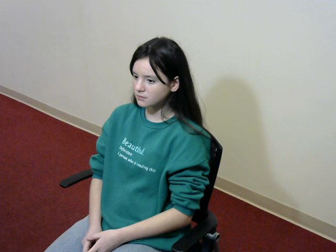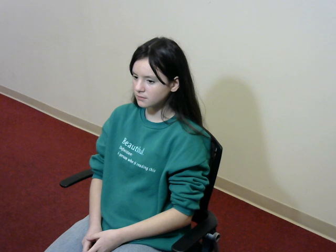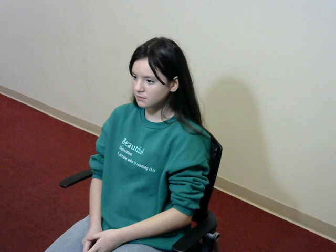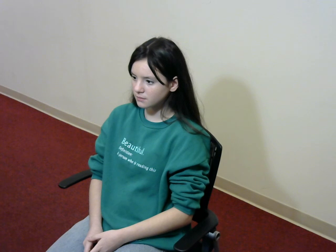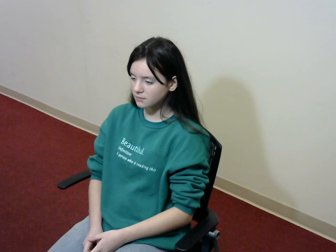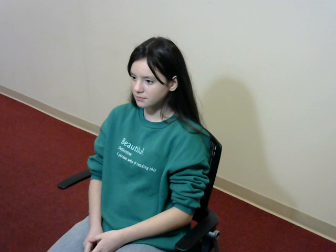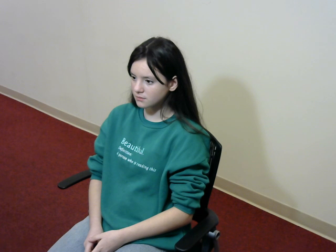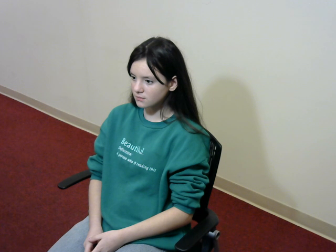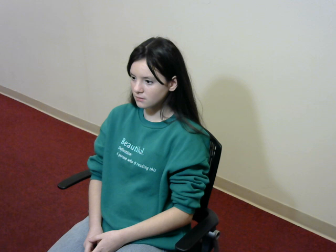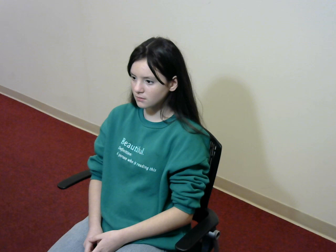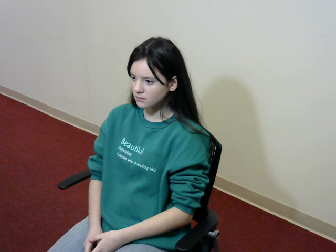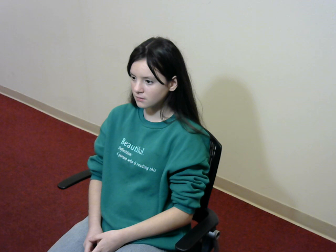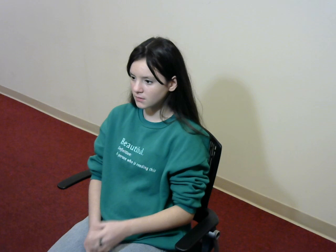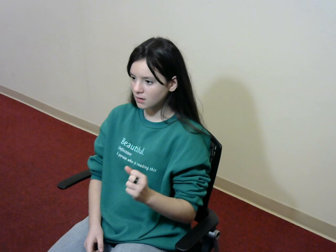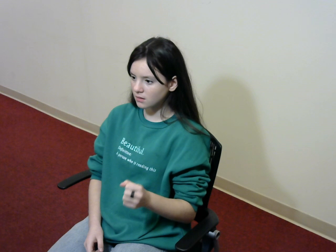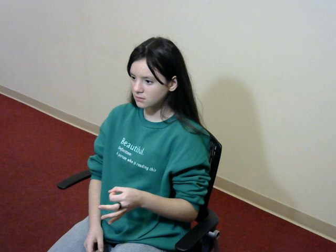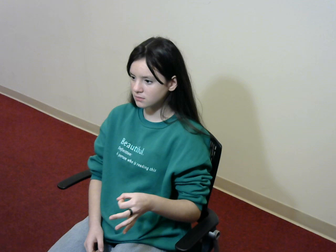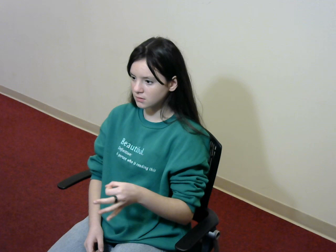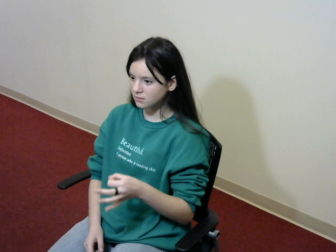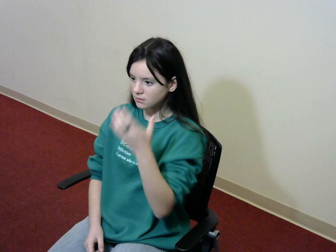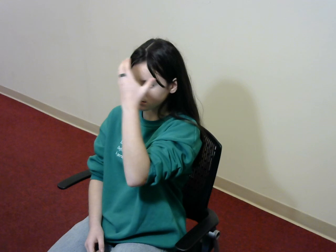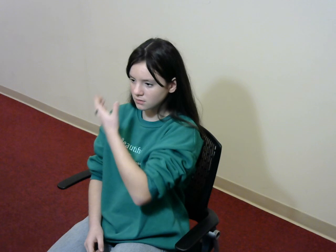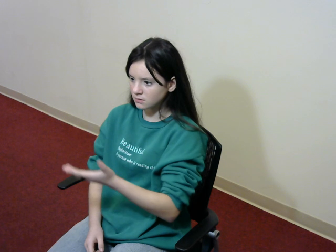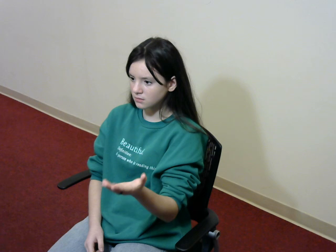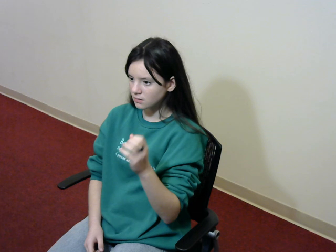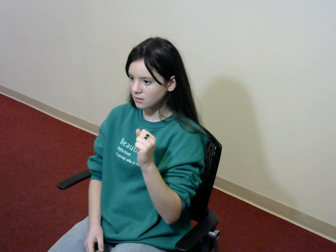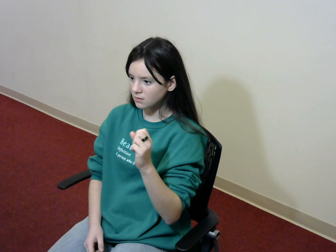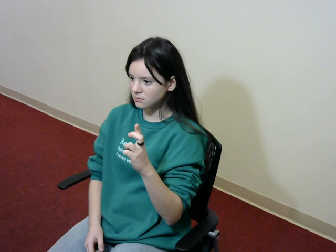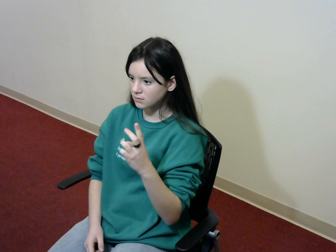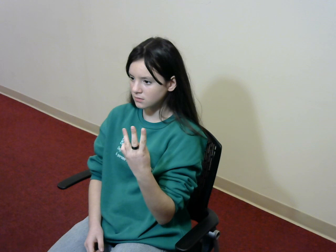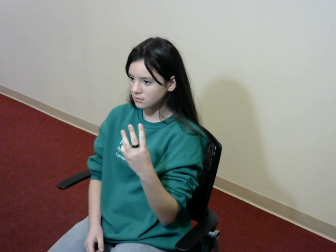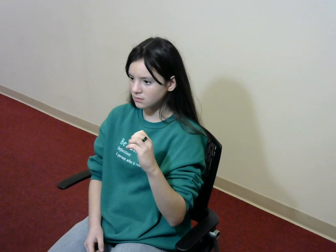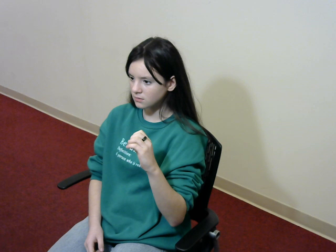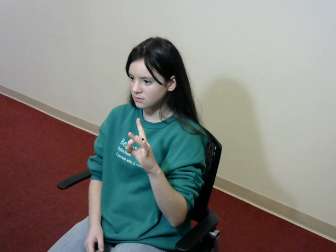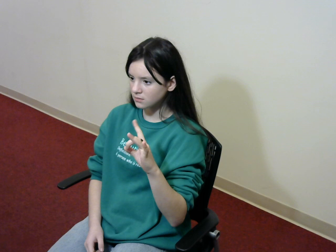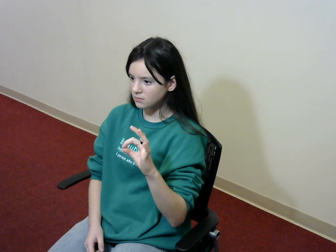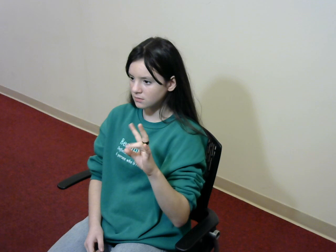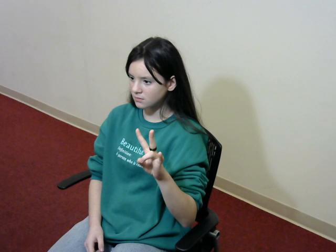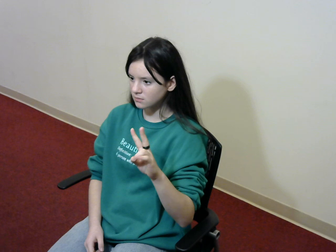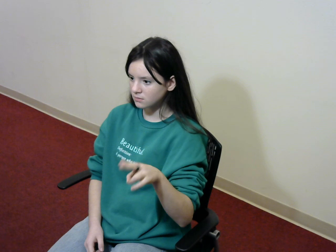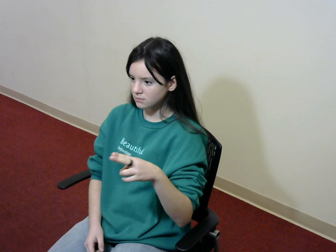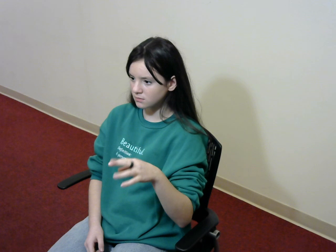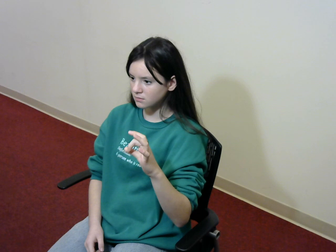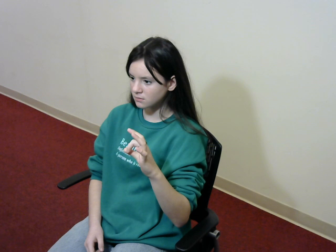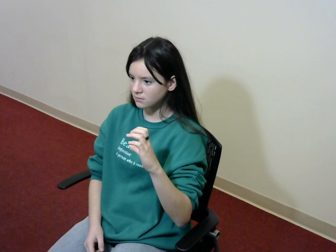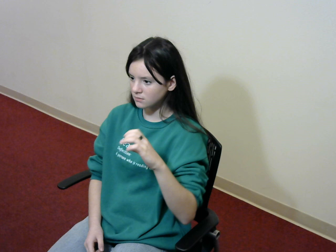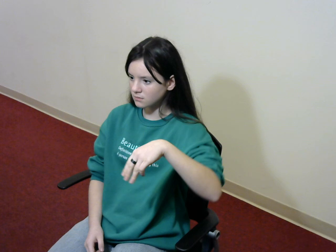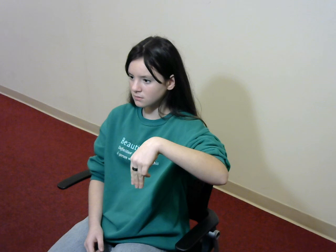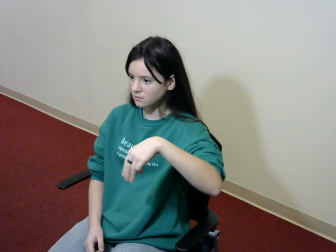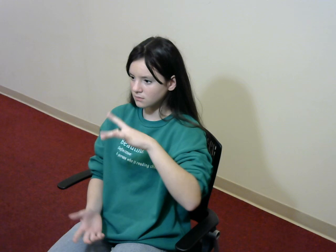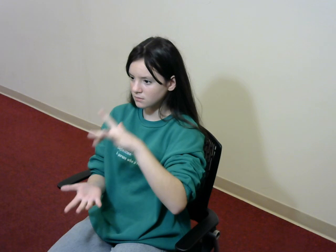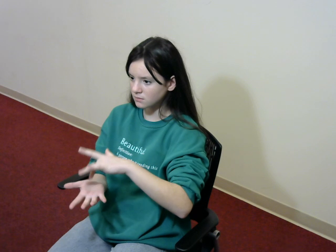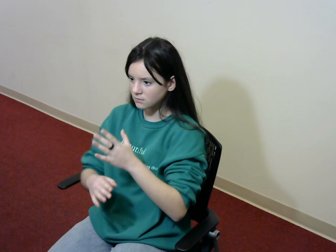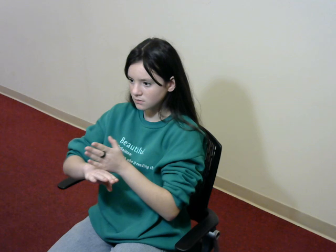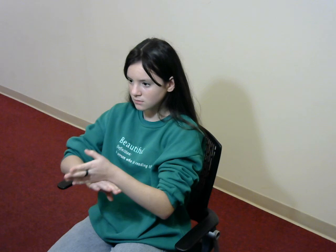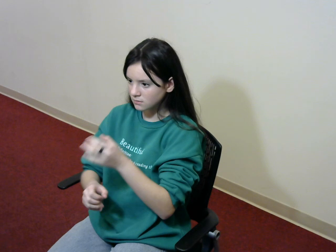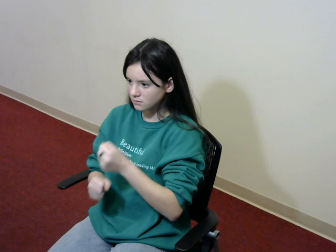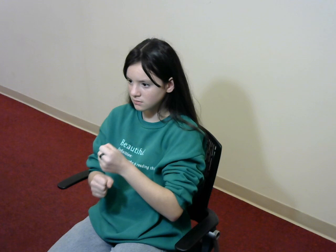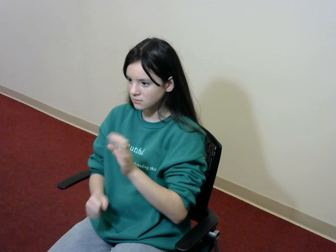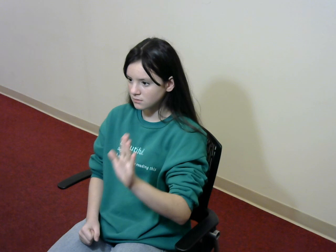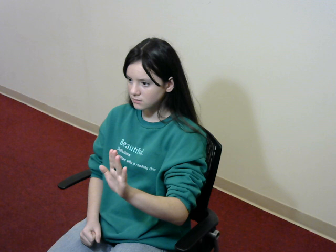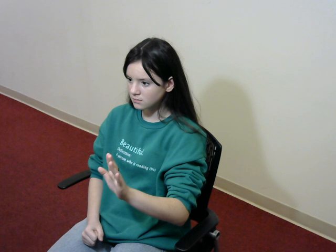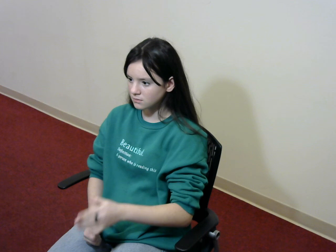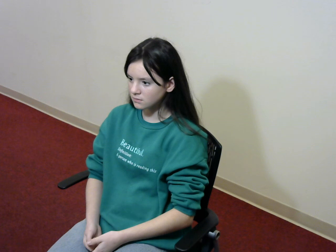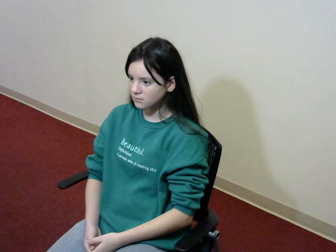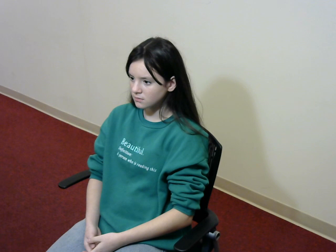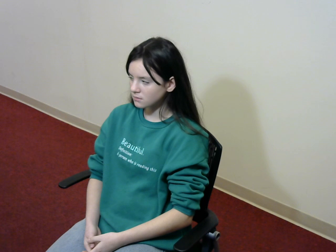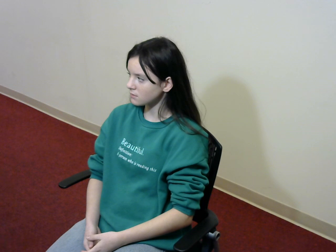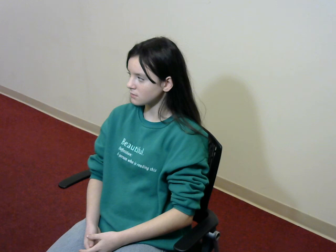Abşeron rayon sakinləri isə Abşeron DOST Mərkəzinə müraciət etməlidir